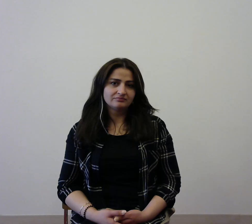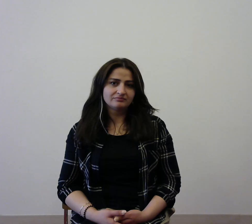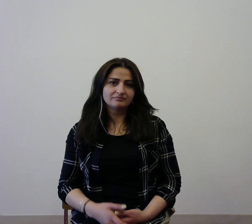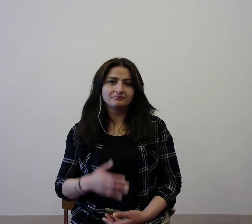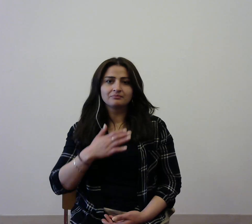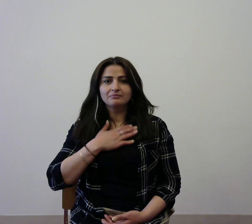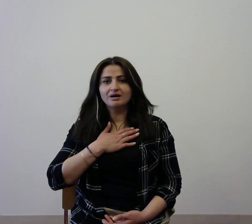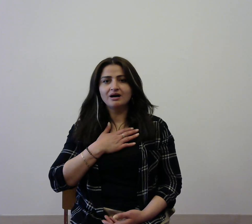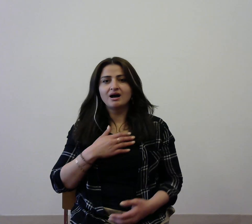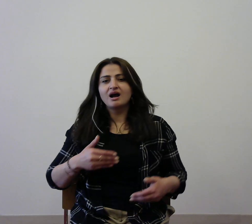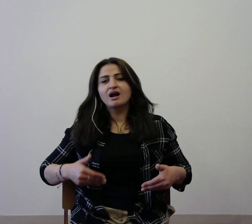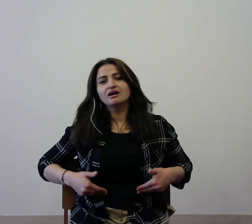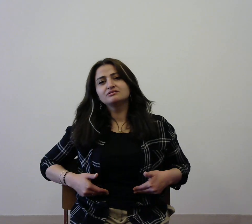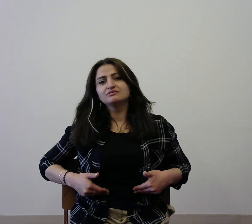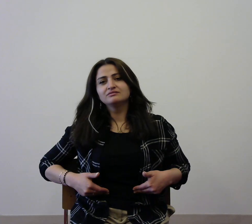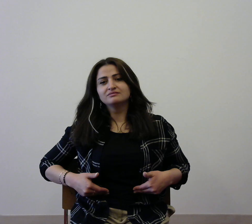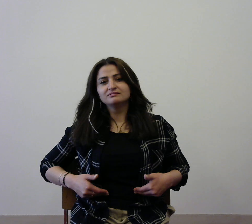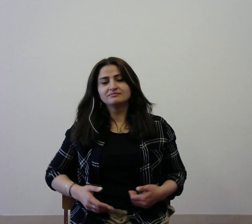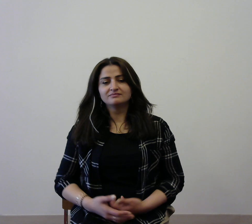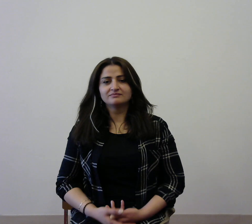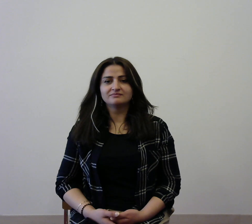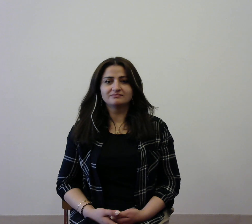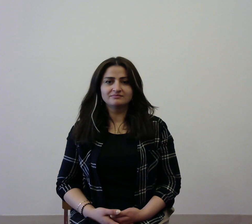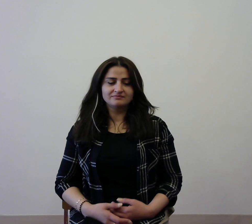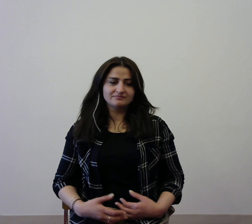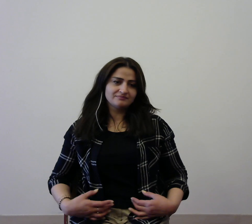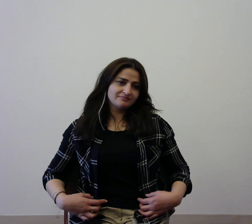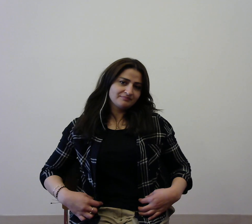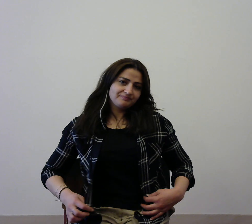Mən acam